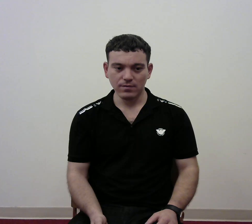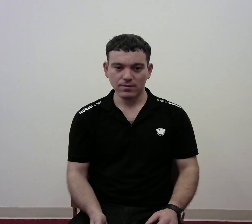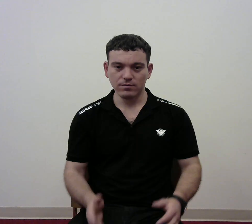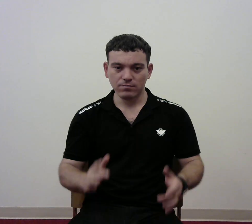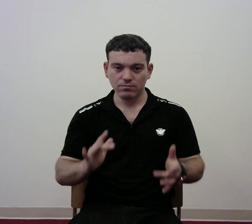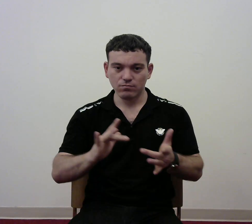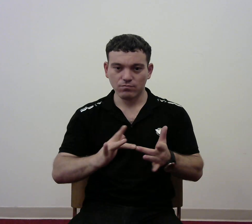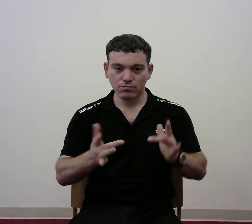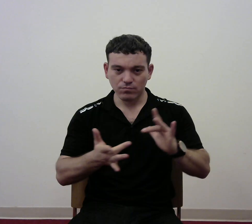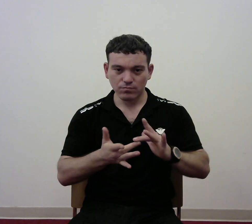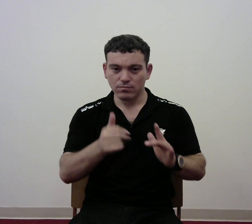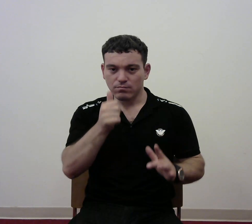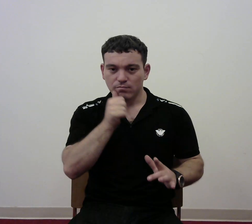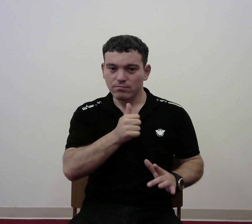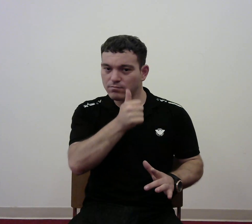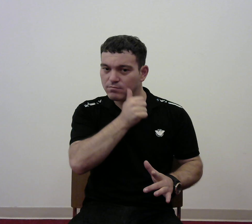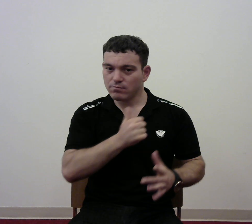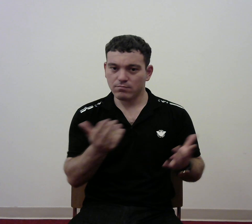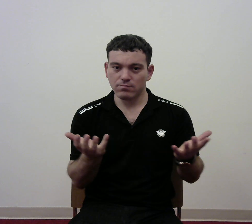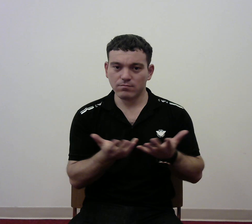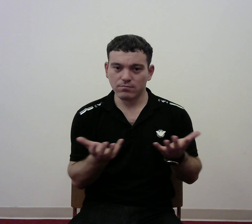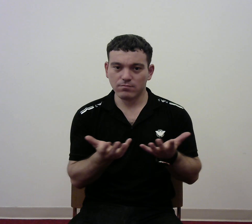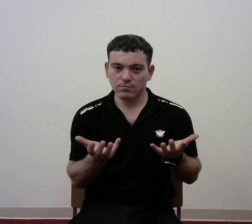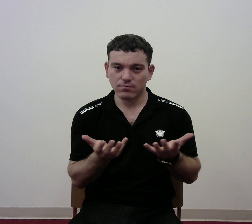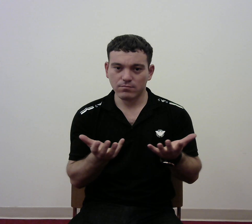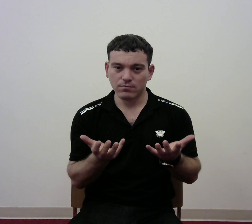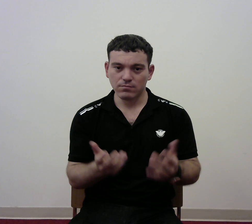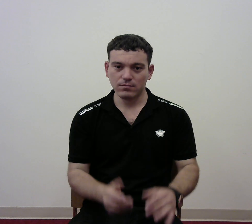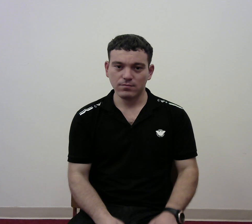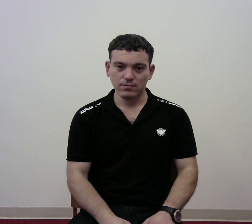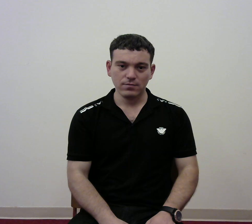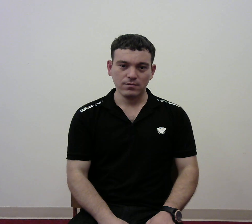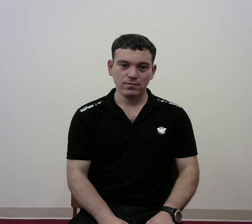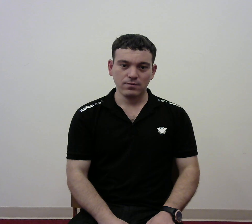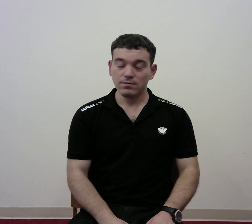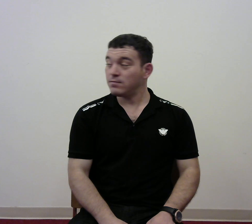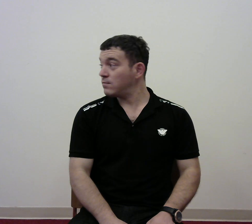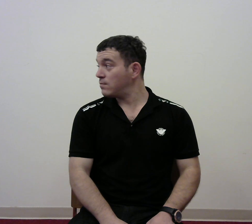WiFi-ın parolu nədir?